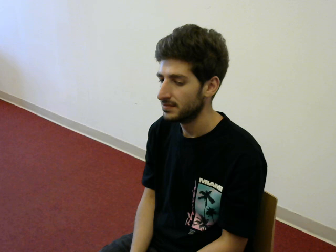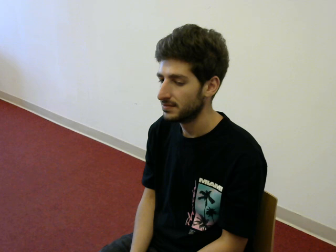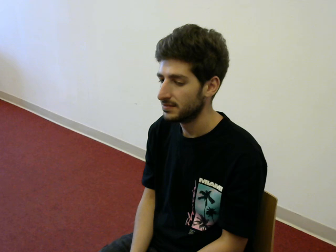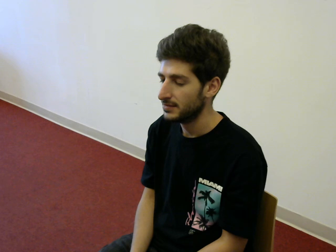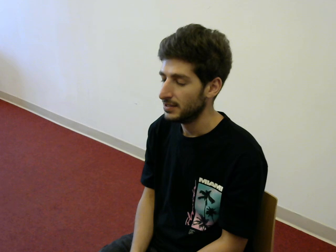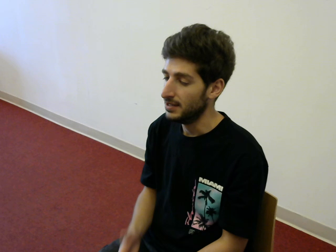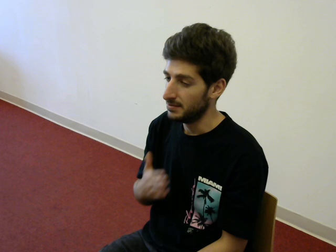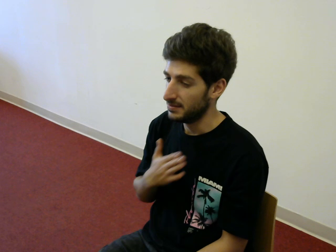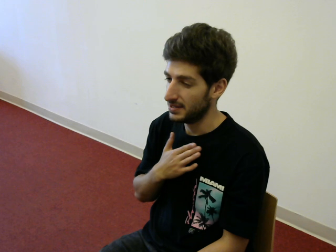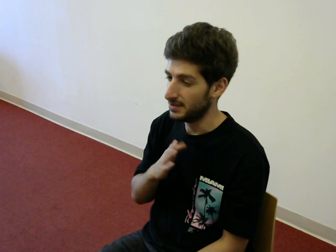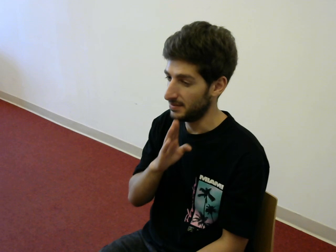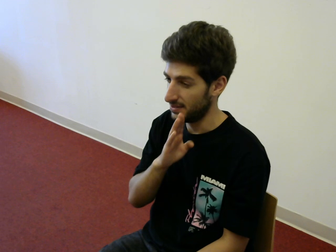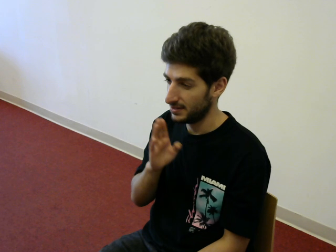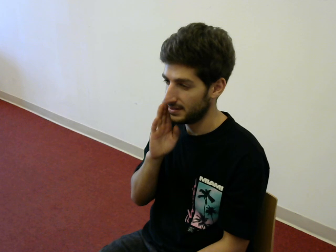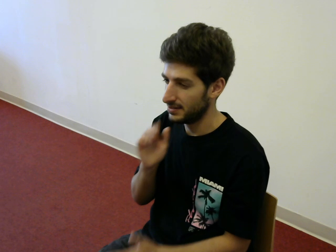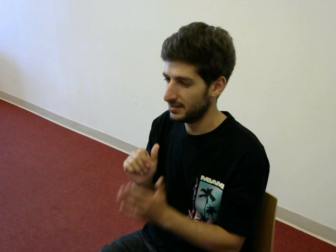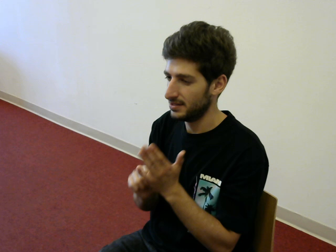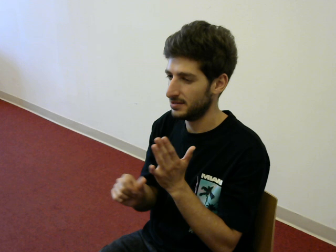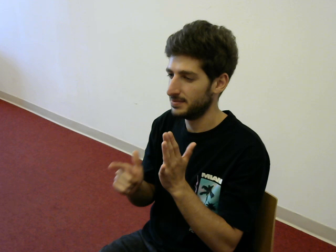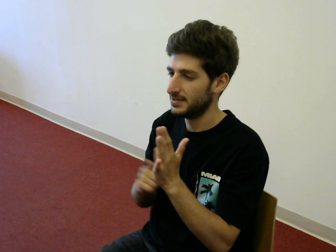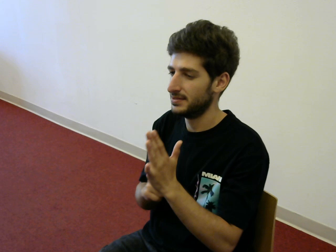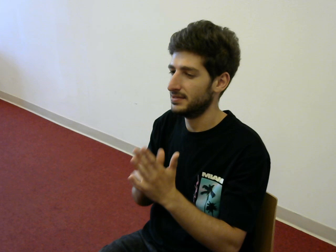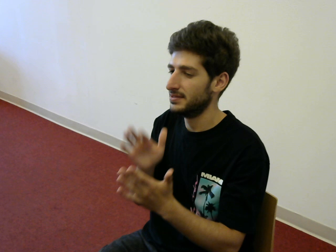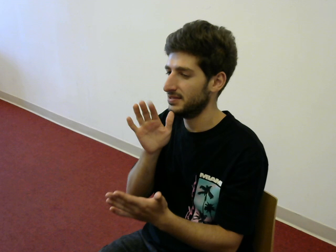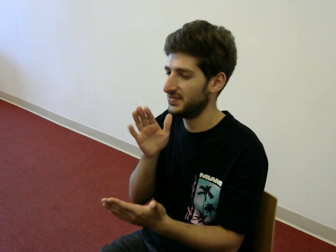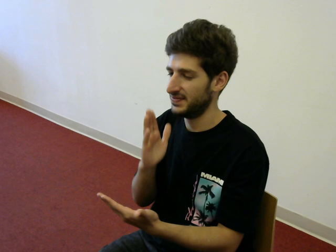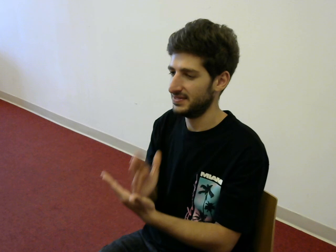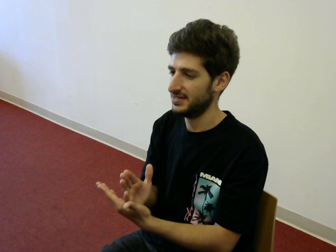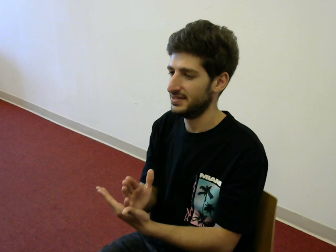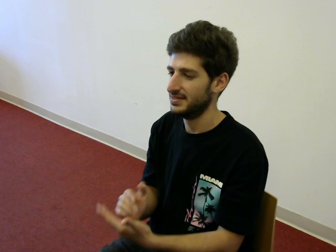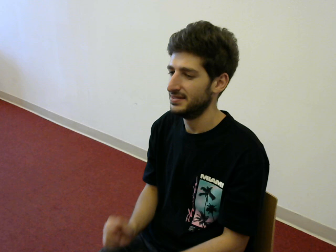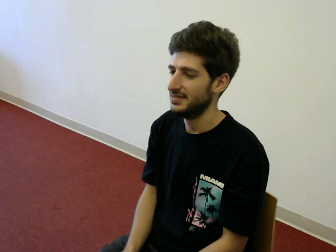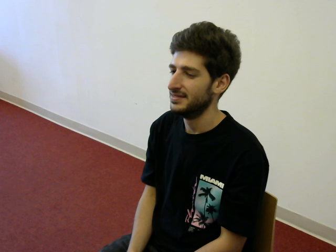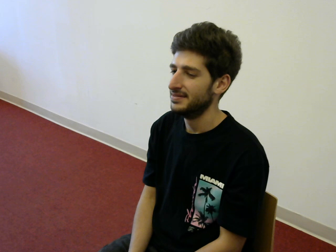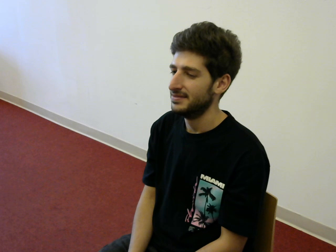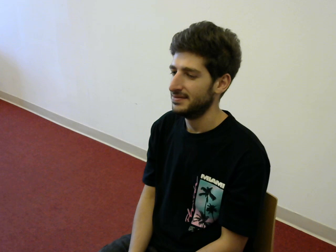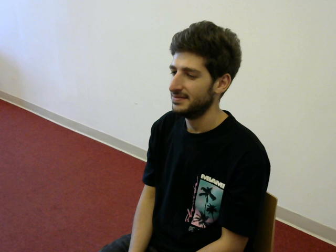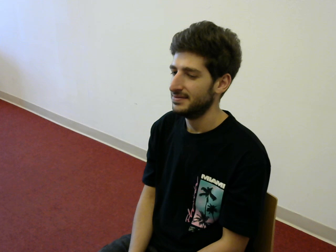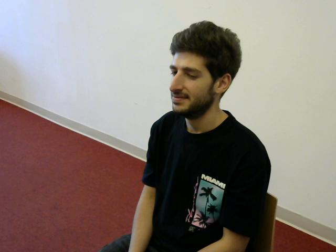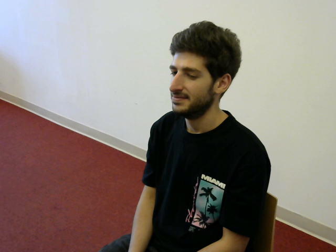Mənim anamın 67 yaşı var